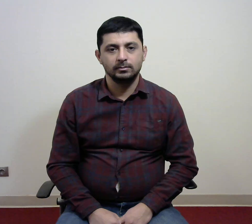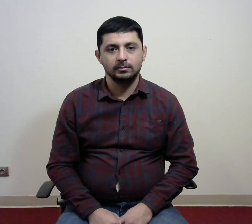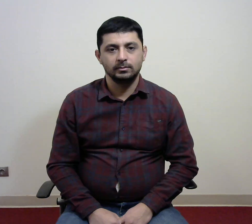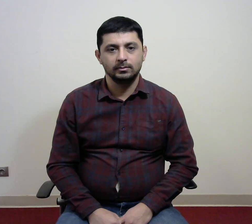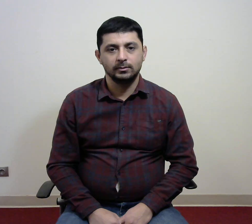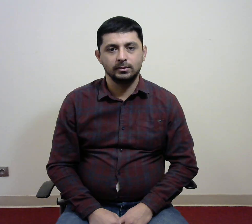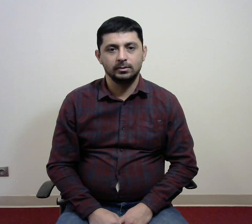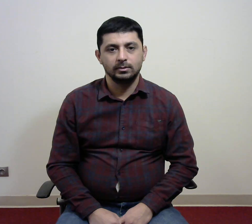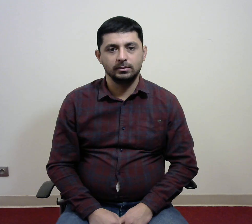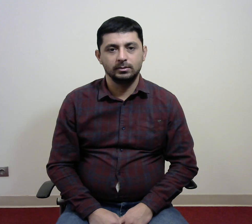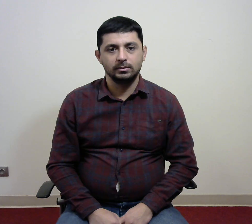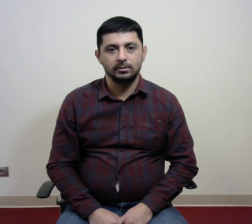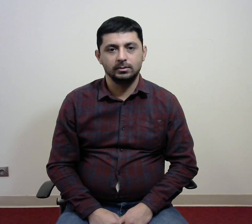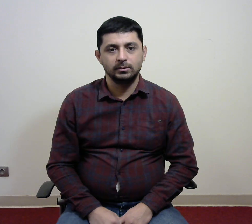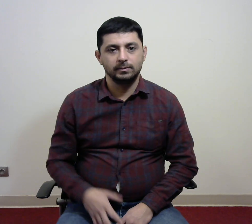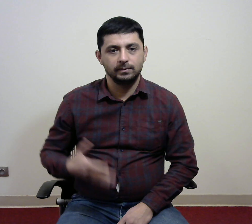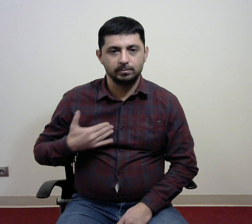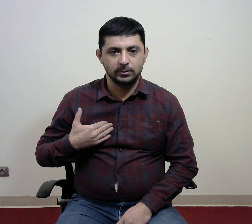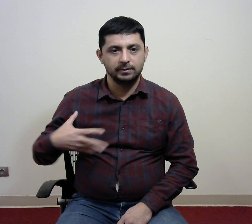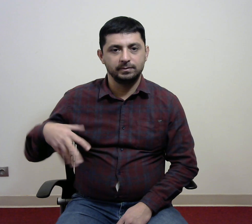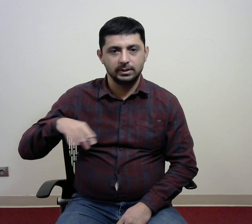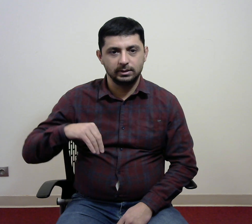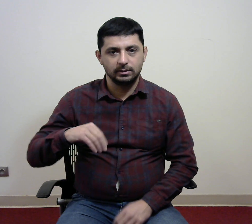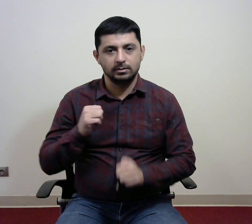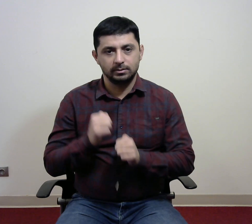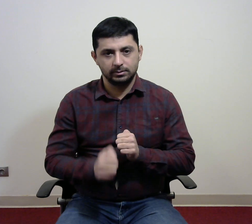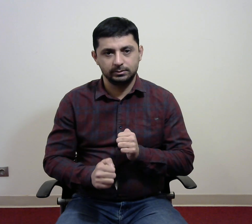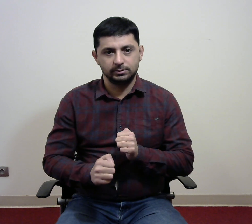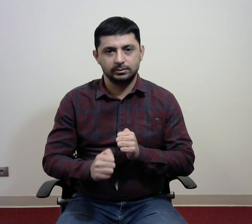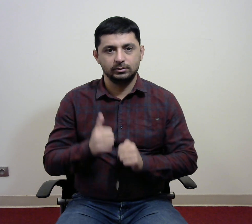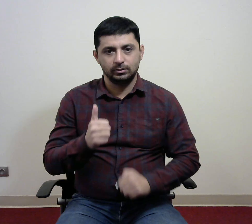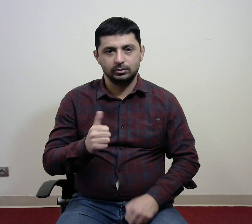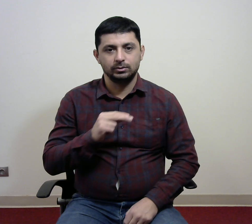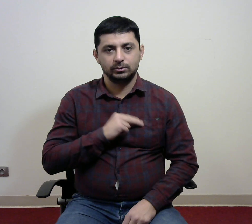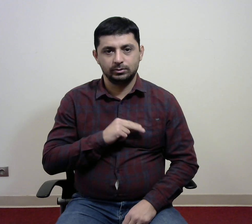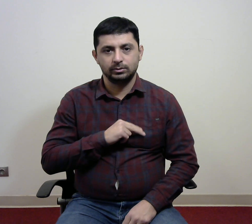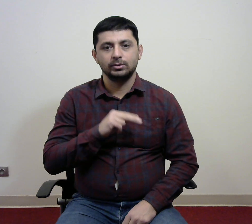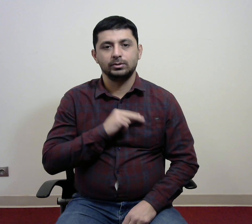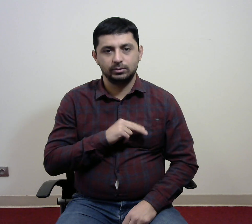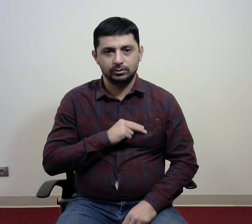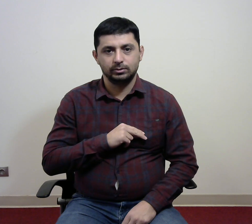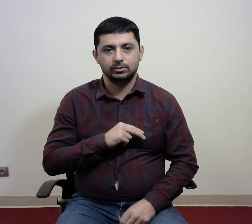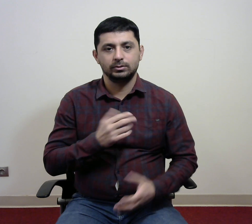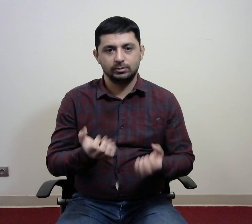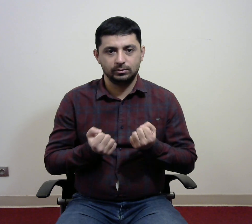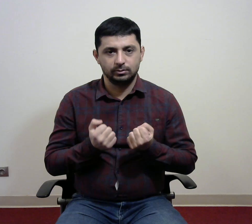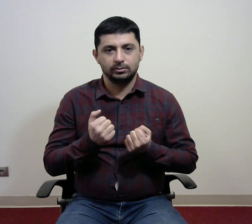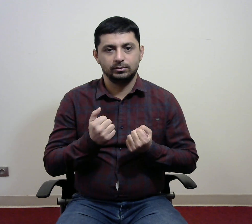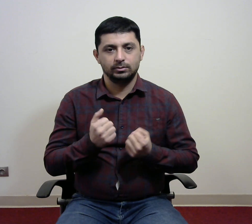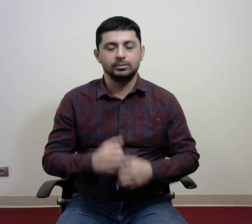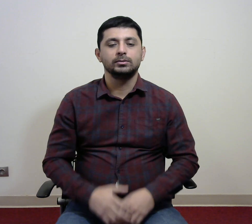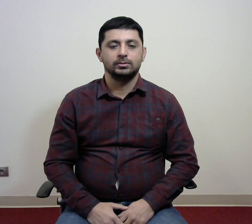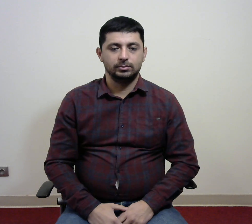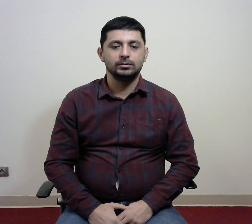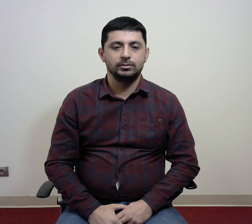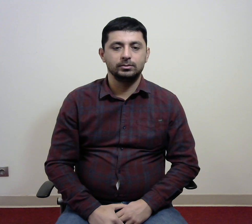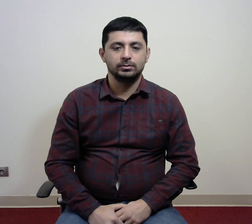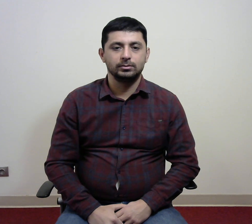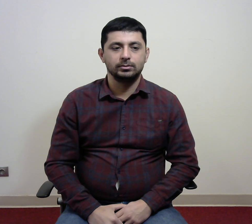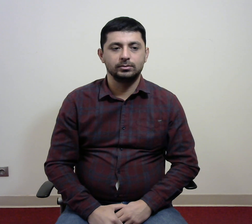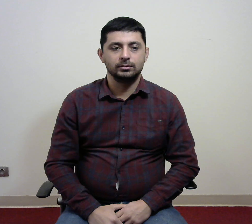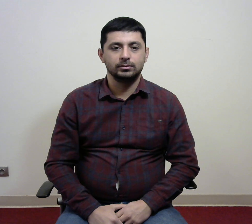Biz həmişə yaxşı işçiləri işə götürürük